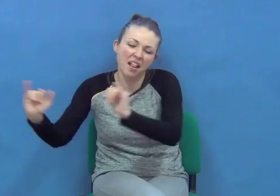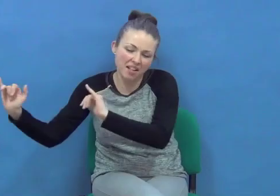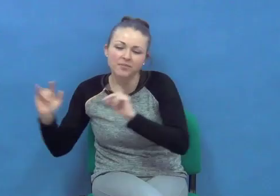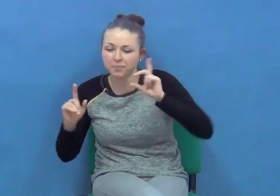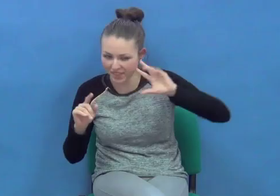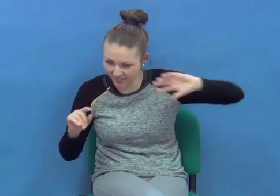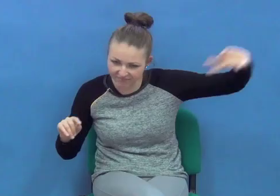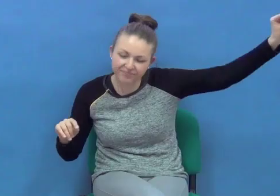Mężczyzna poszedł na górę.